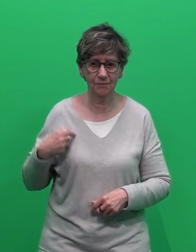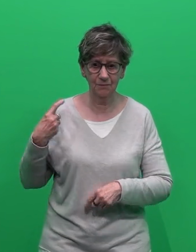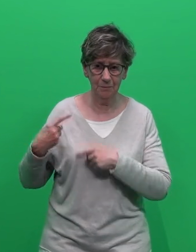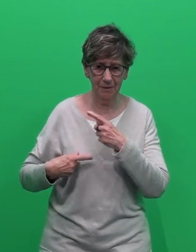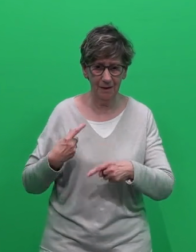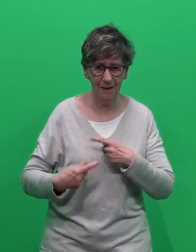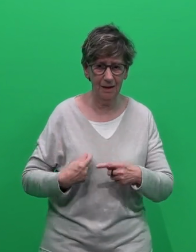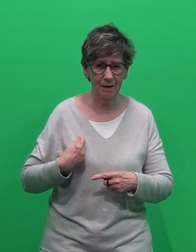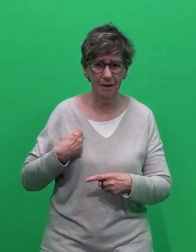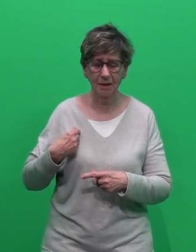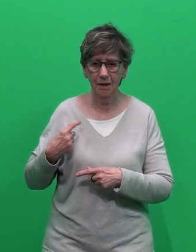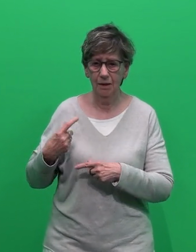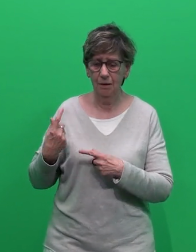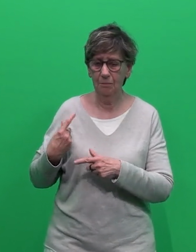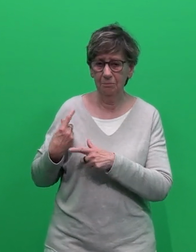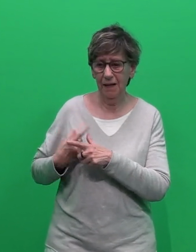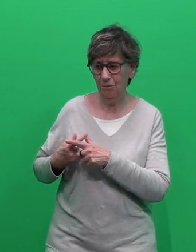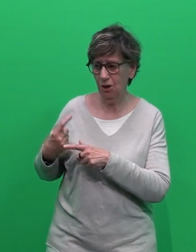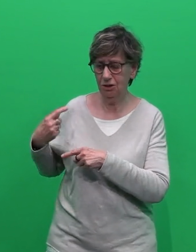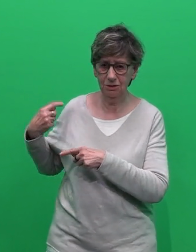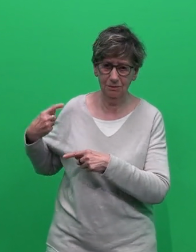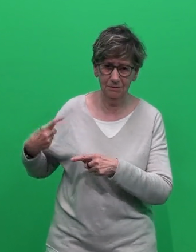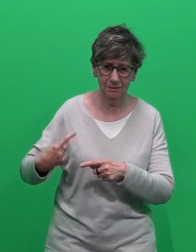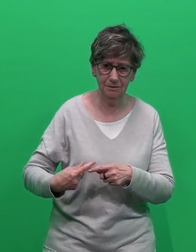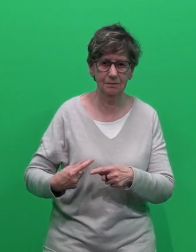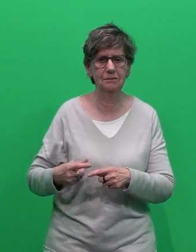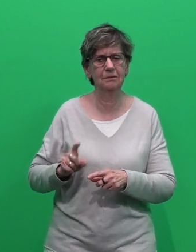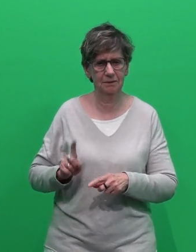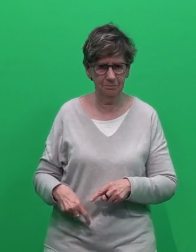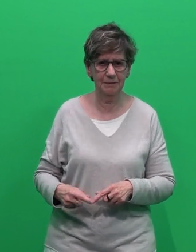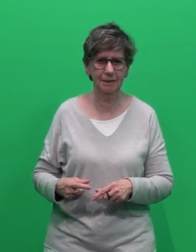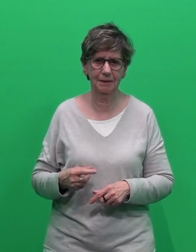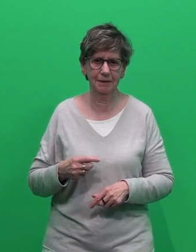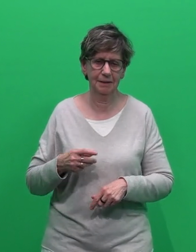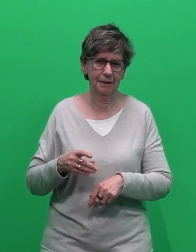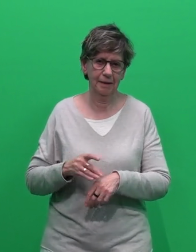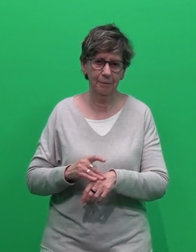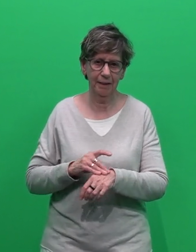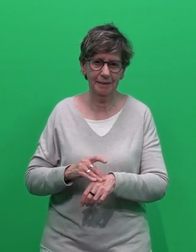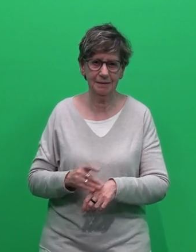De la meva família, els meus cosins també, la diabetis és hereditaria.